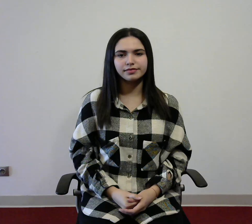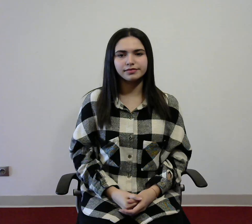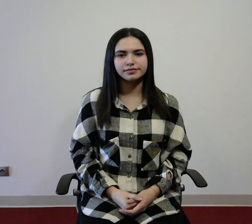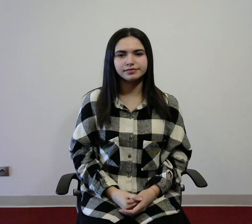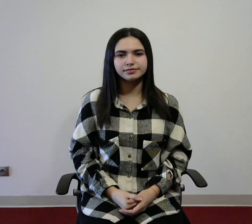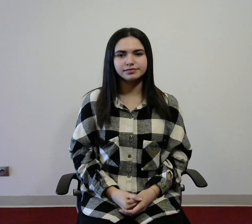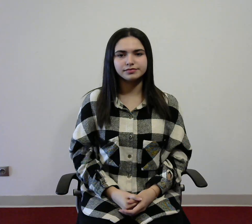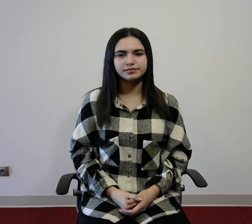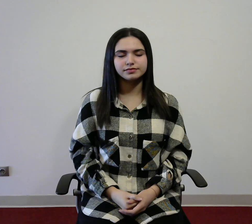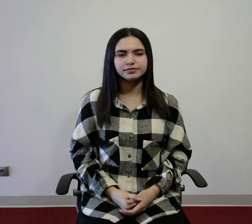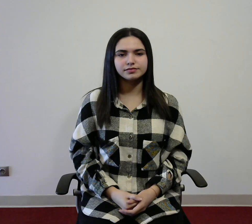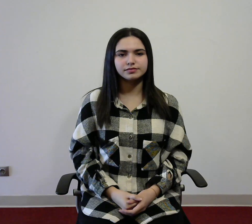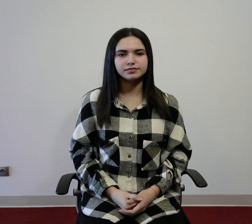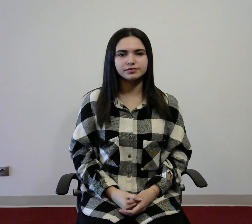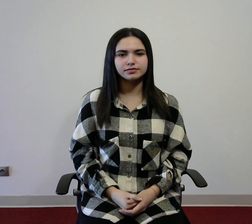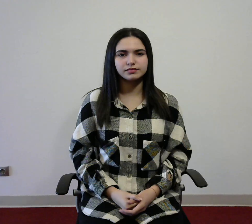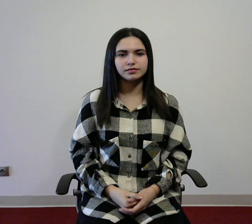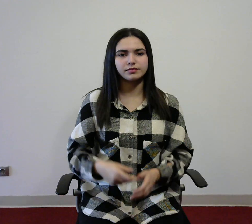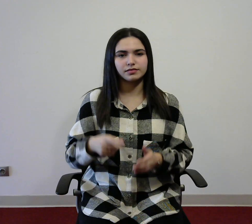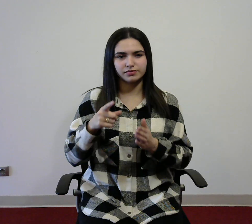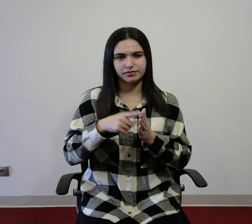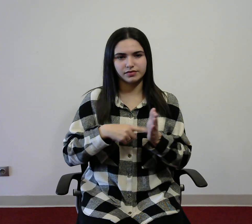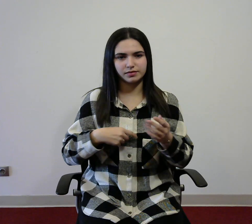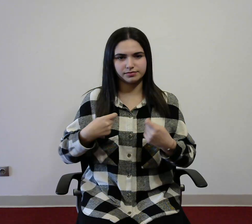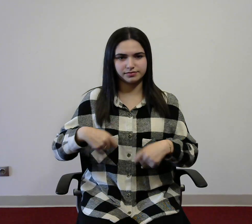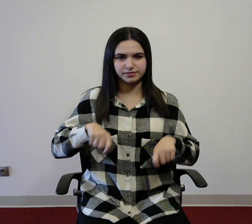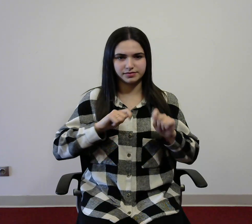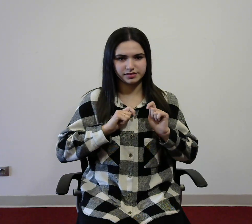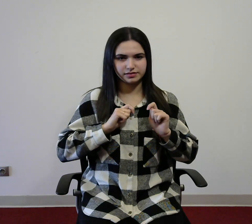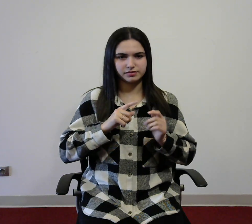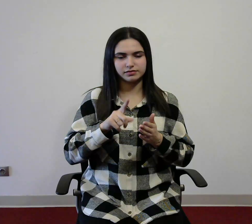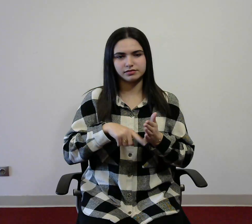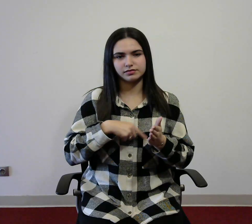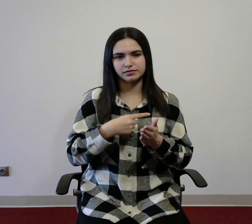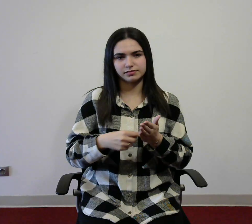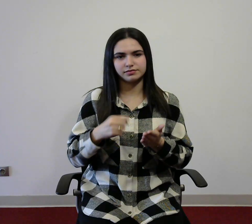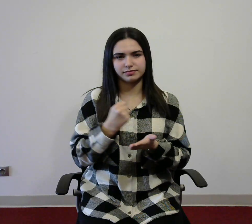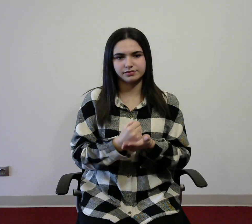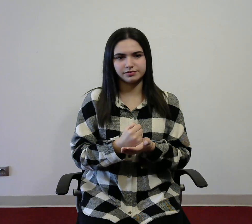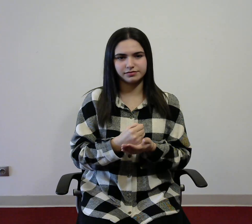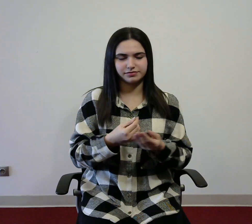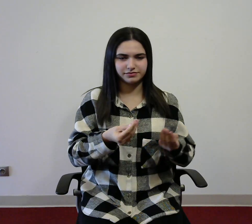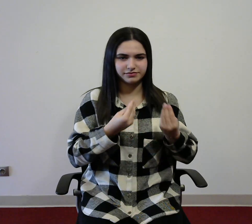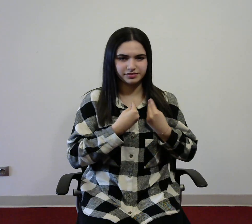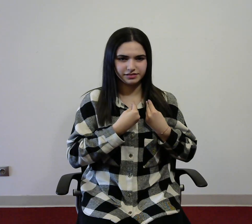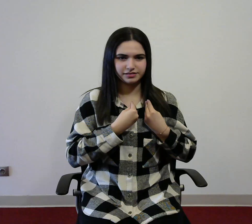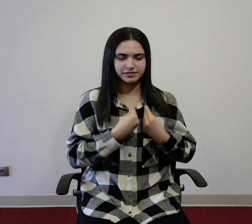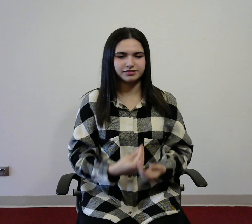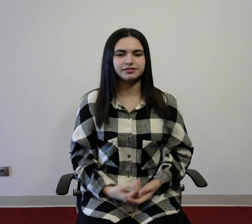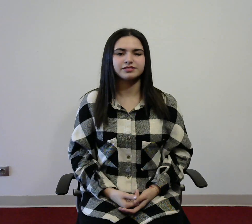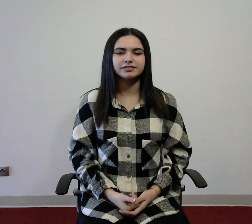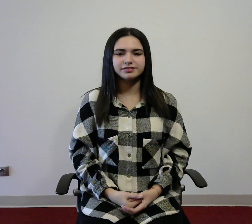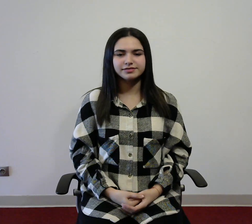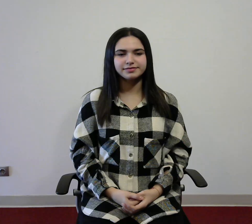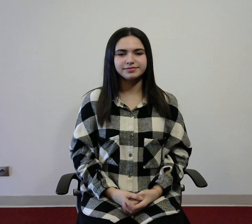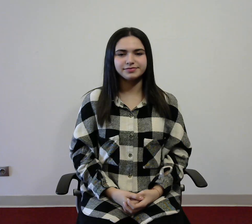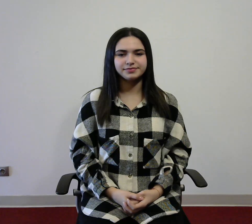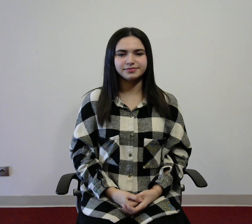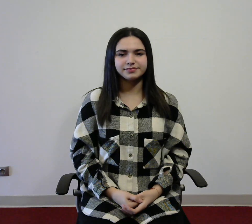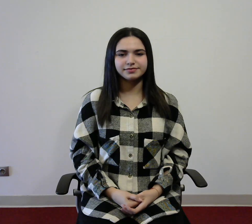Etibarnamə notariusda verilir